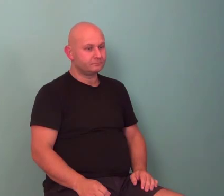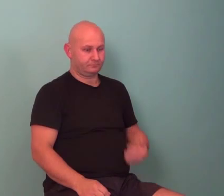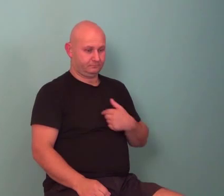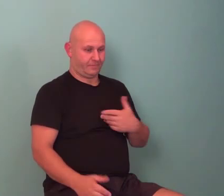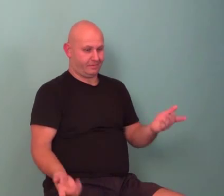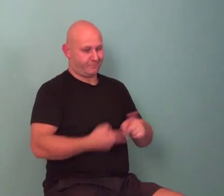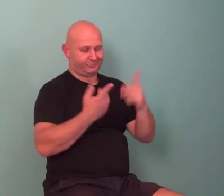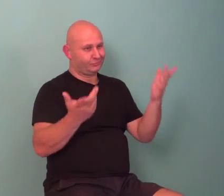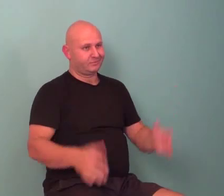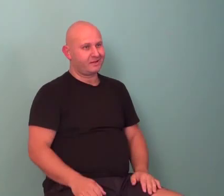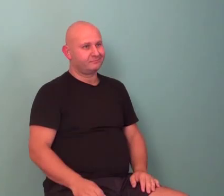Mi to nie pasuje.